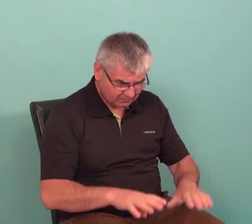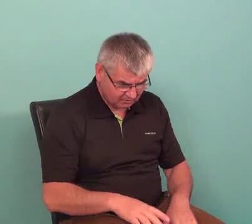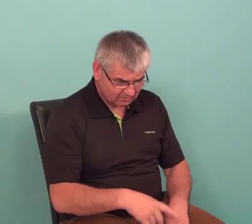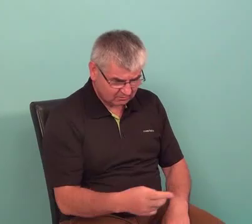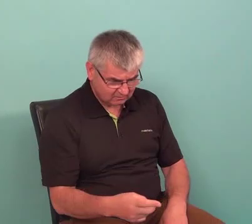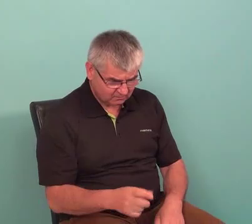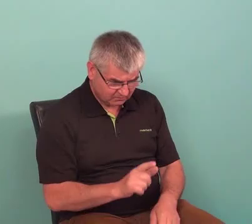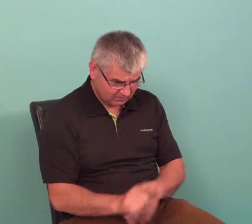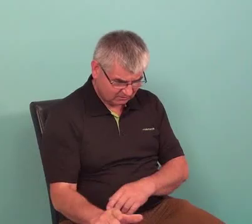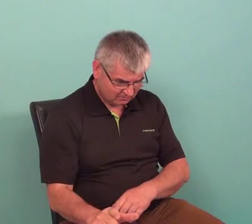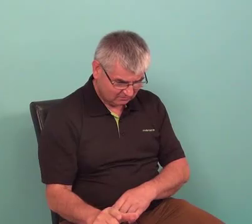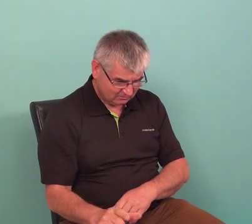Następnie dwunasta.